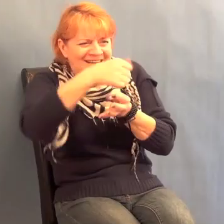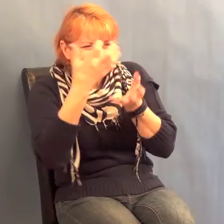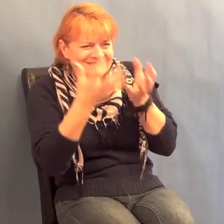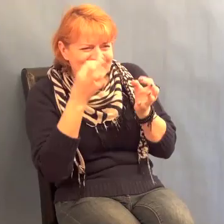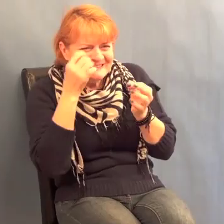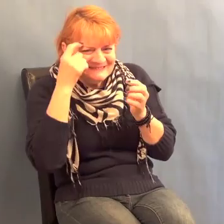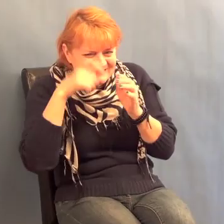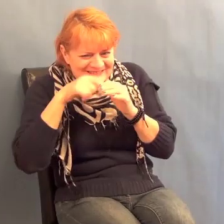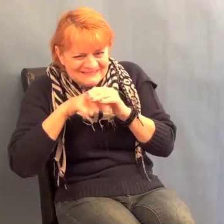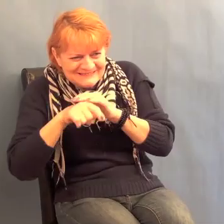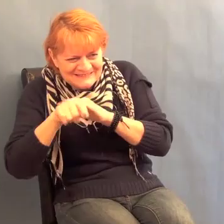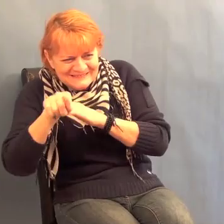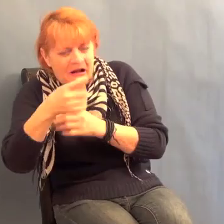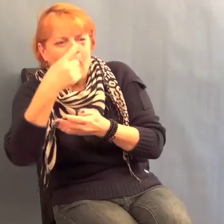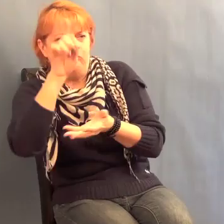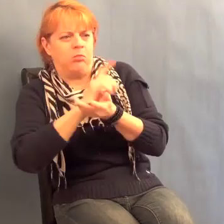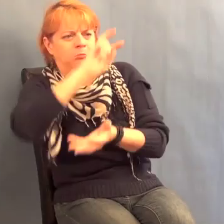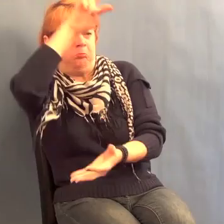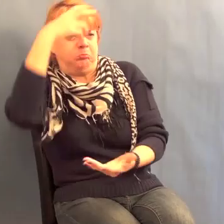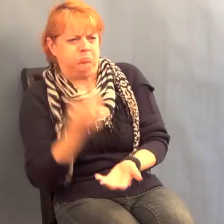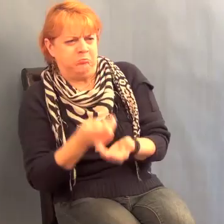Kombinował i mu się nie udało, spadł z budynku.